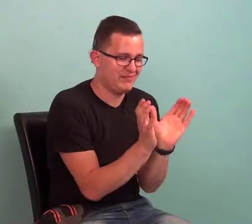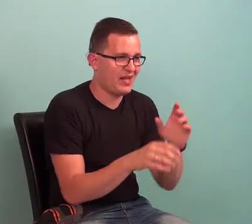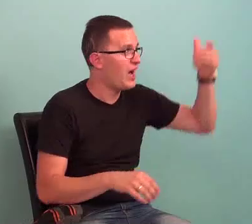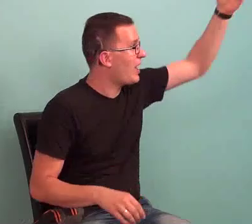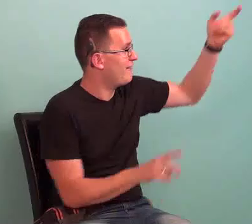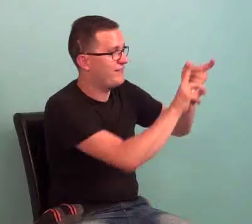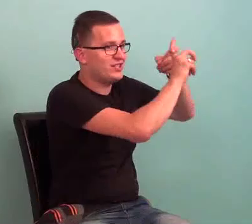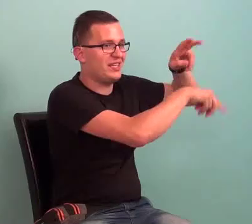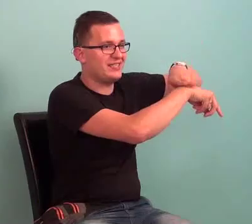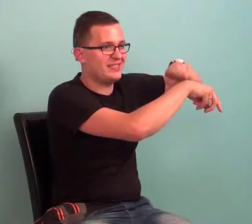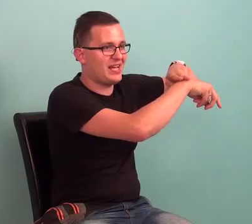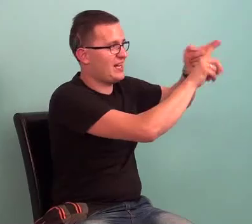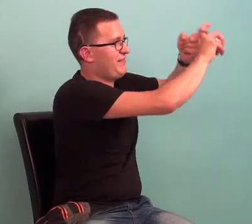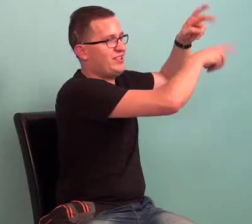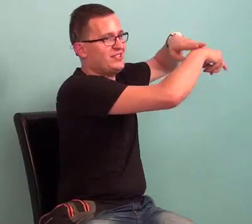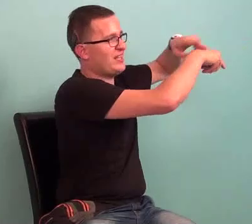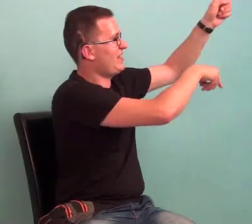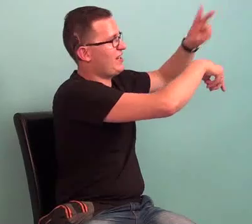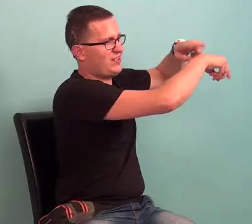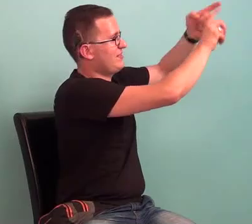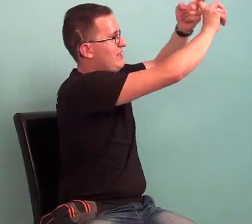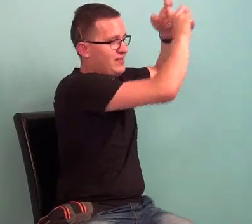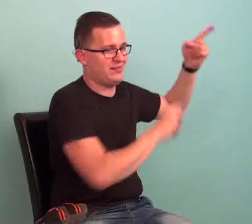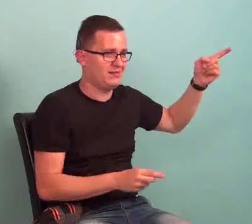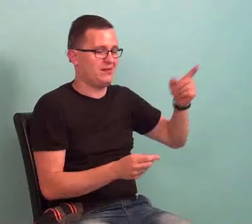Na ścianie wisi zegar.